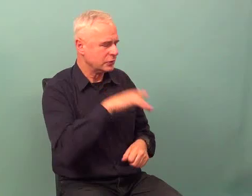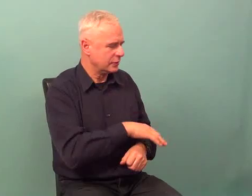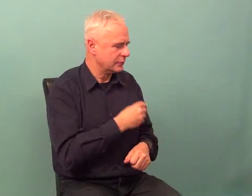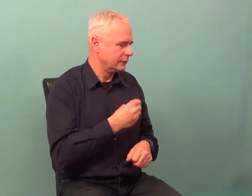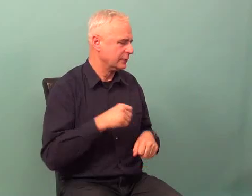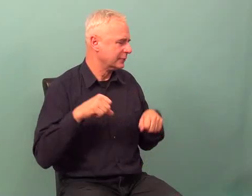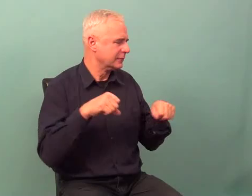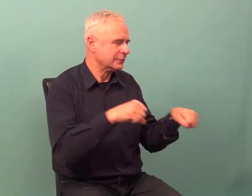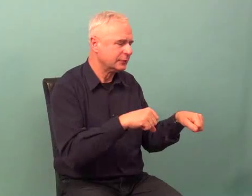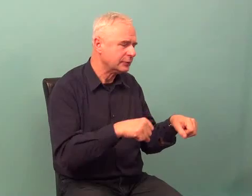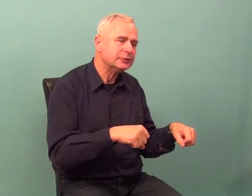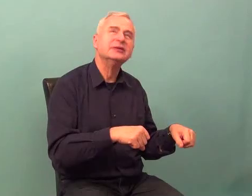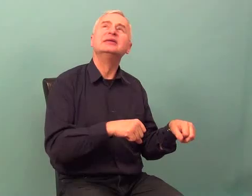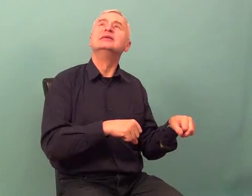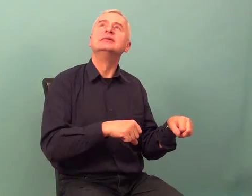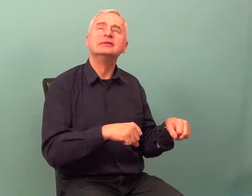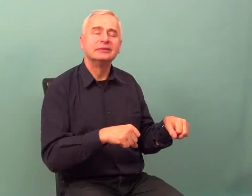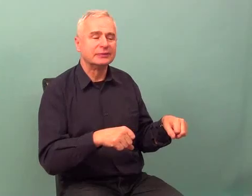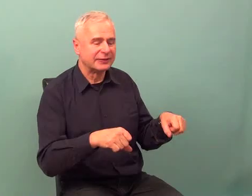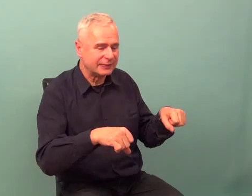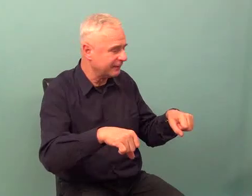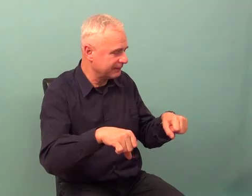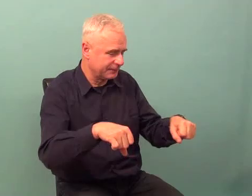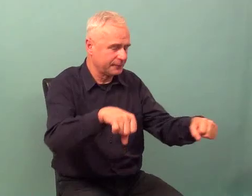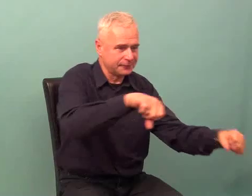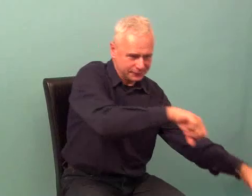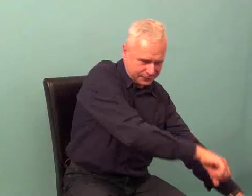Postawił rower i spojrzał w górę.